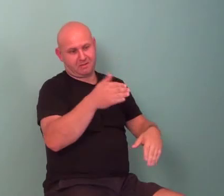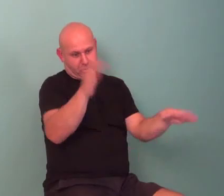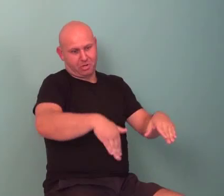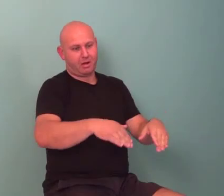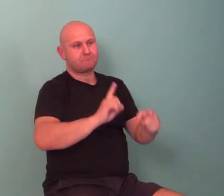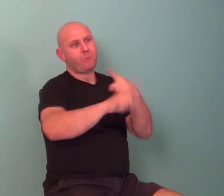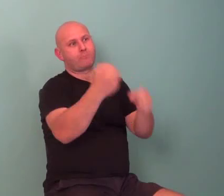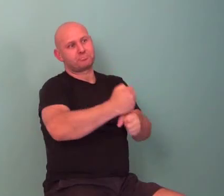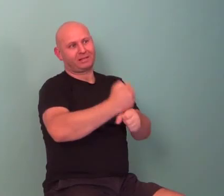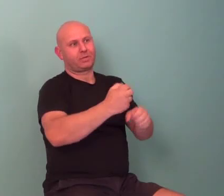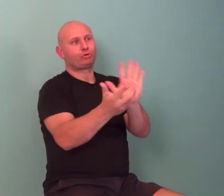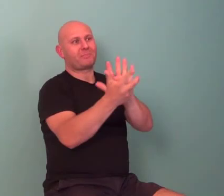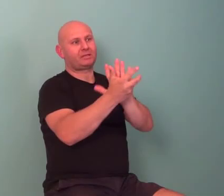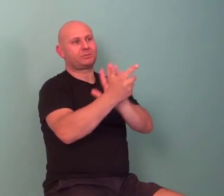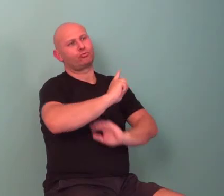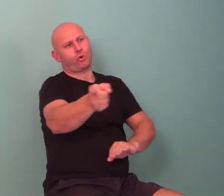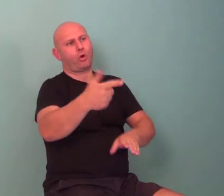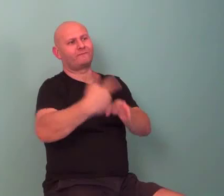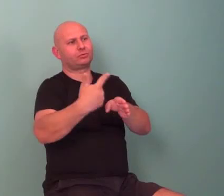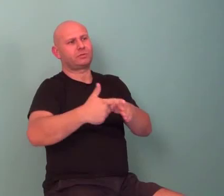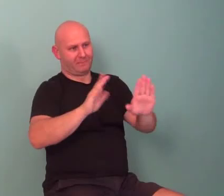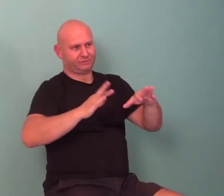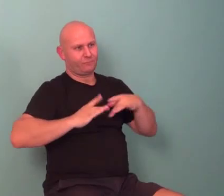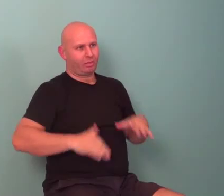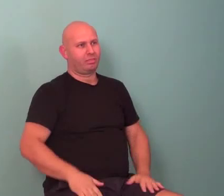Może masz wolne po pracy od osiemnastej do dwudziestej?